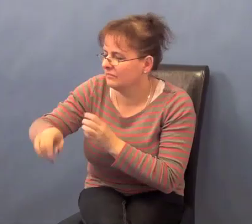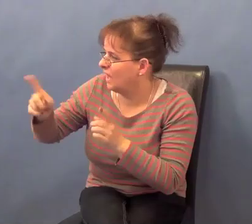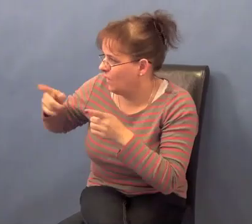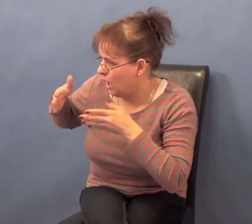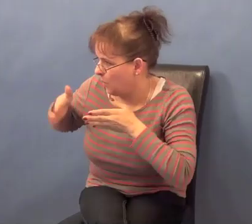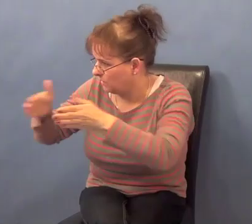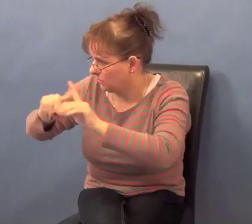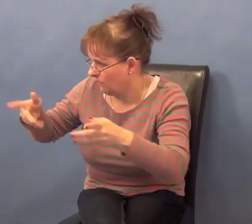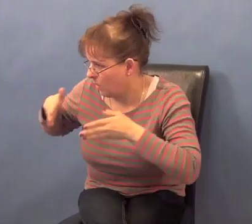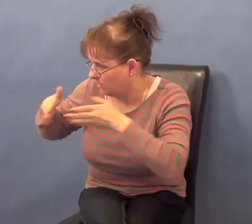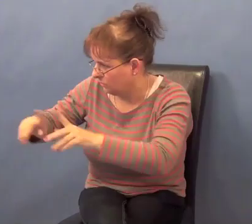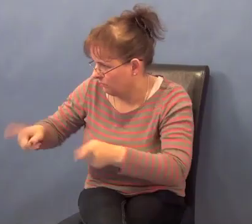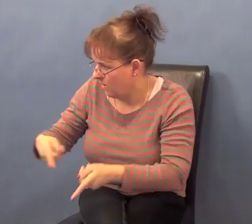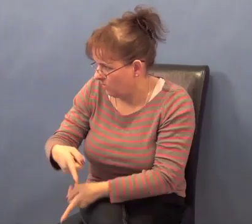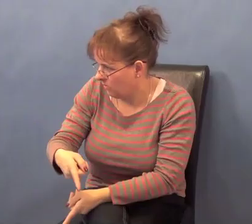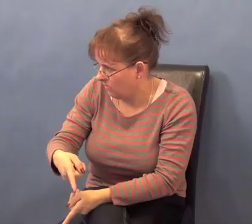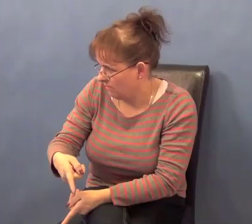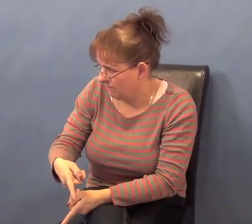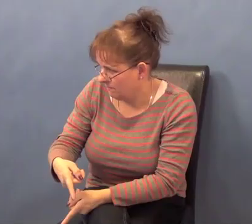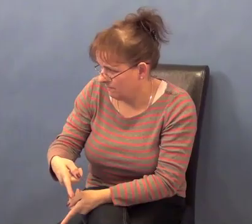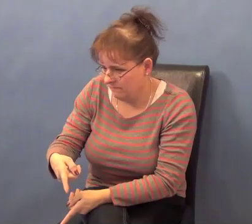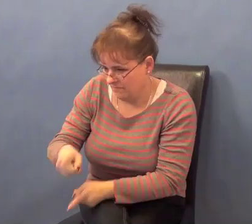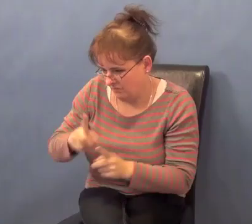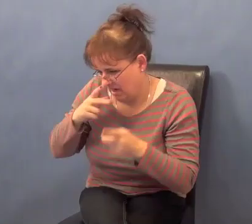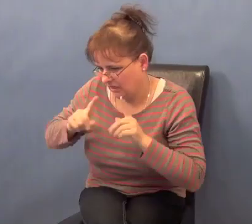To nie wolno na ulicy?